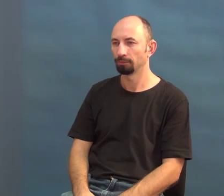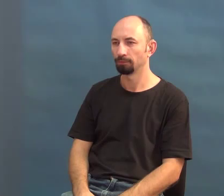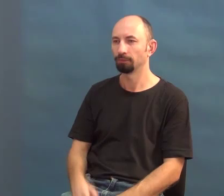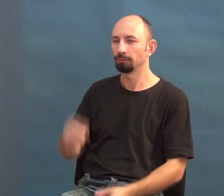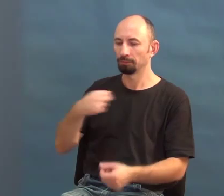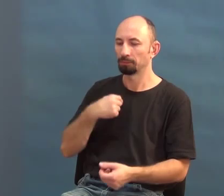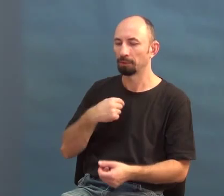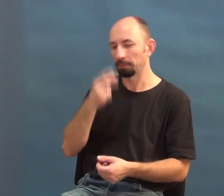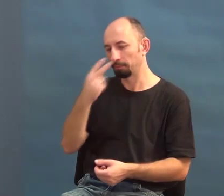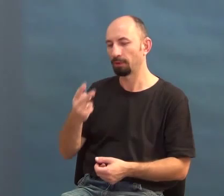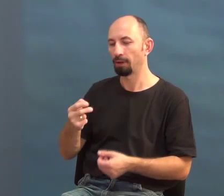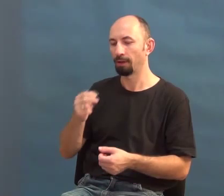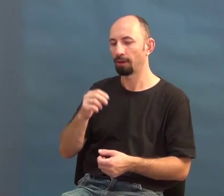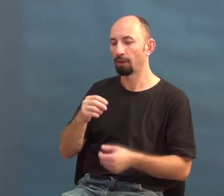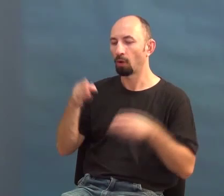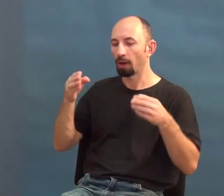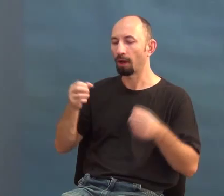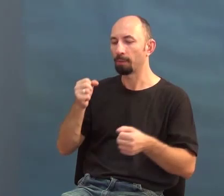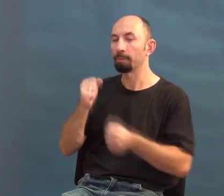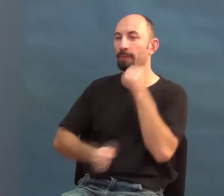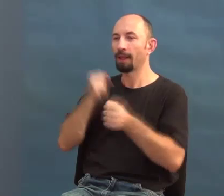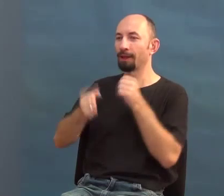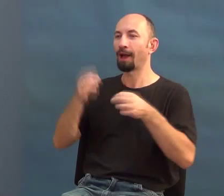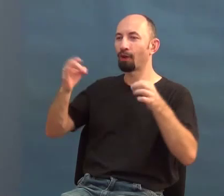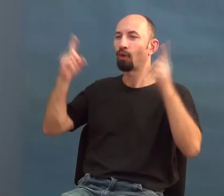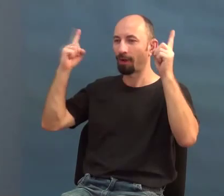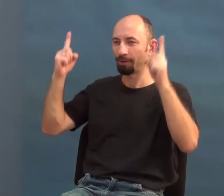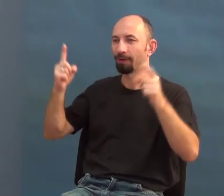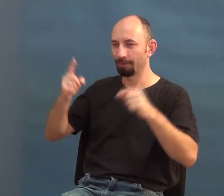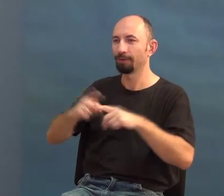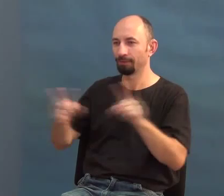Ja widzę to tak, że to jest ostrzeżenie, że nie wolno biegać.